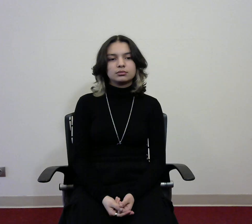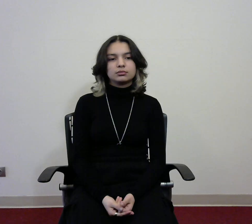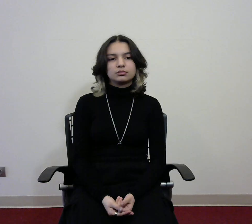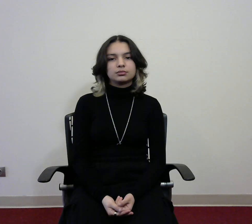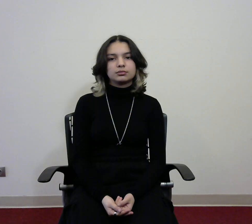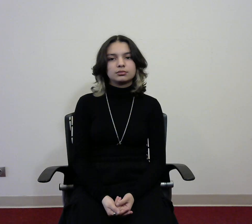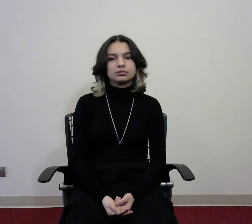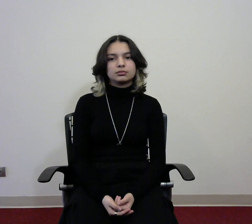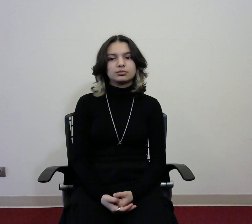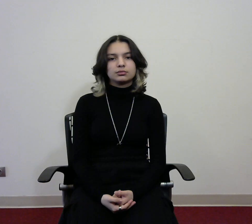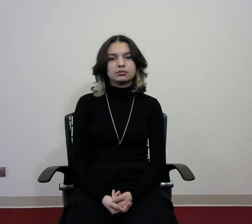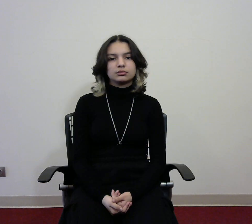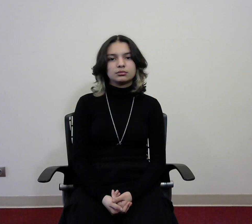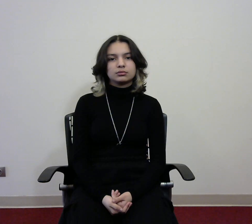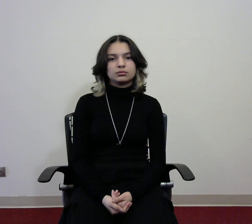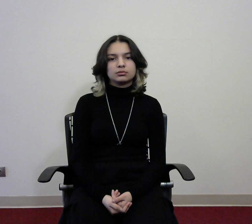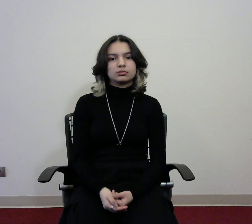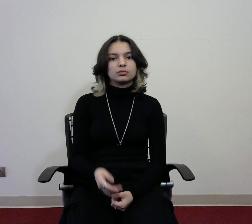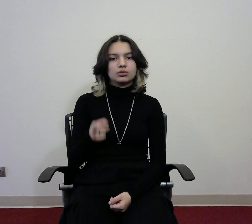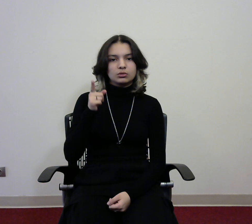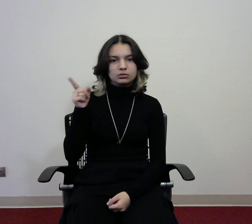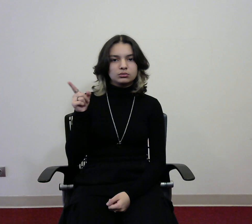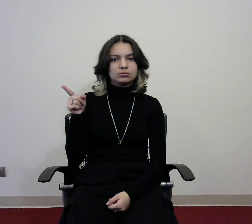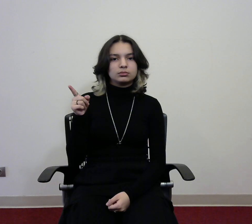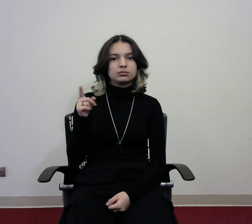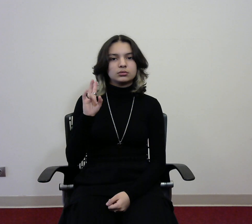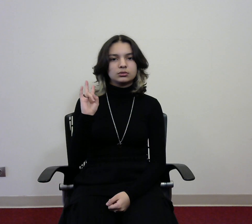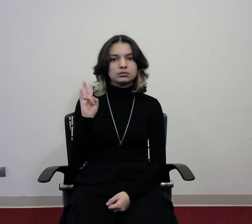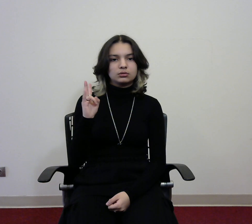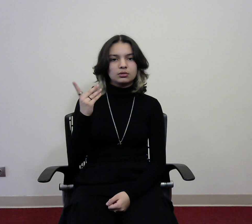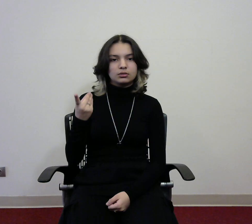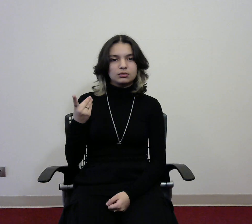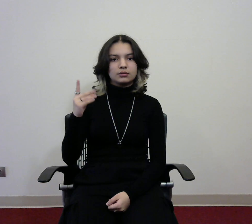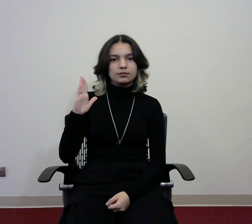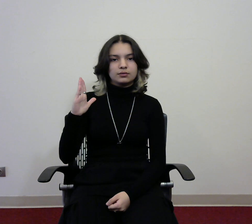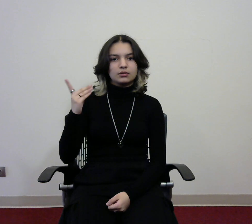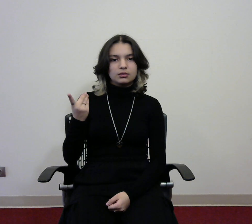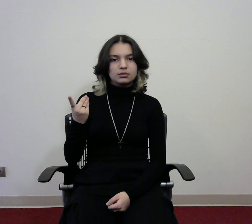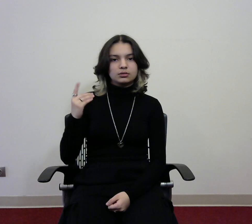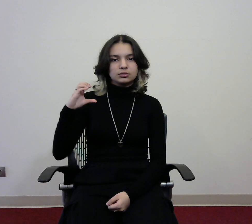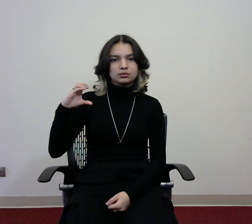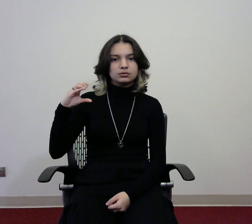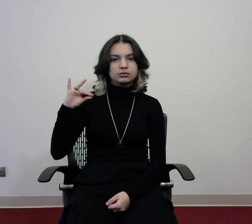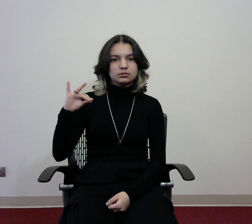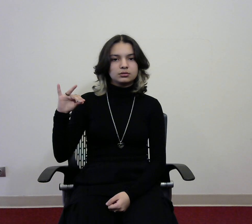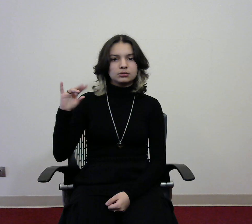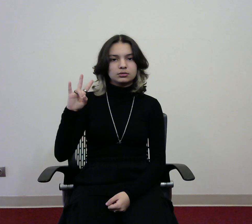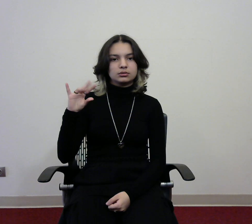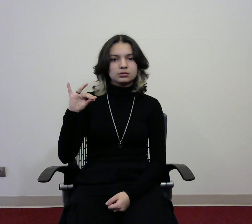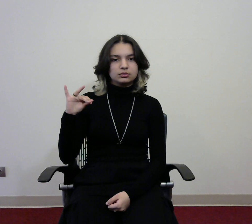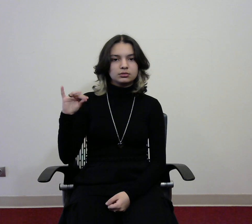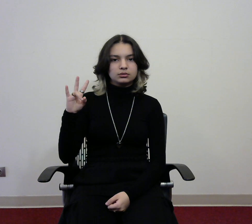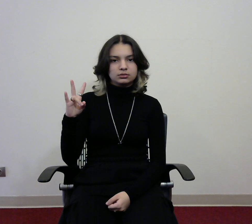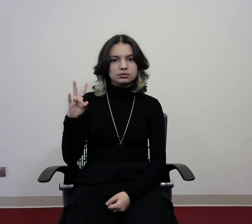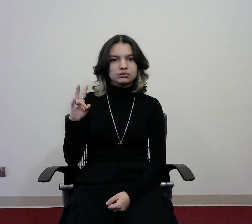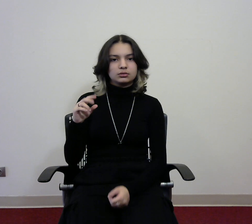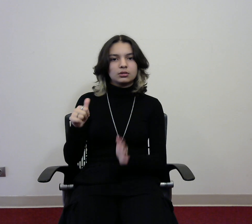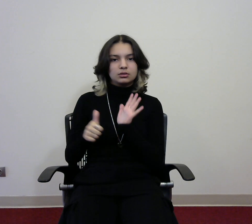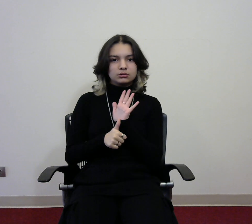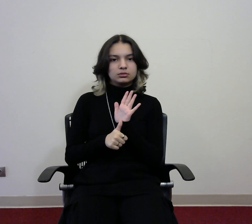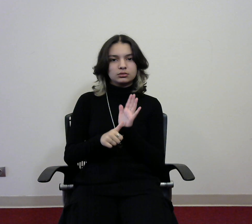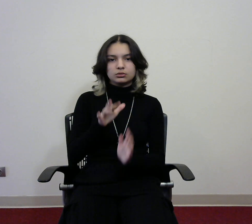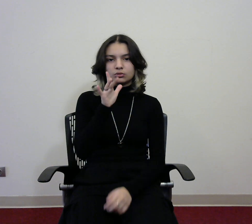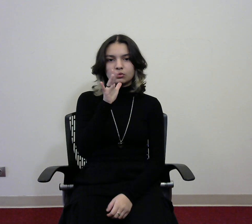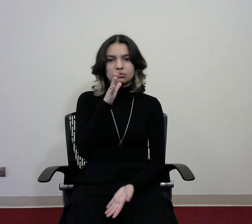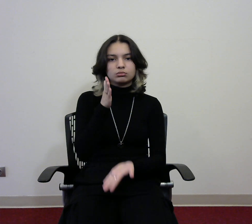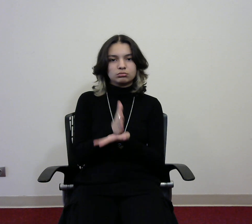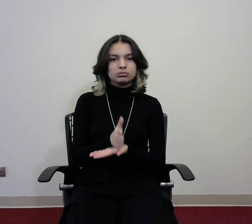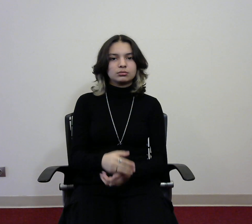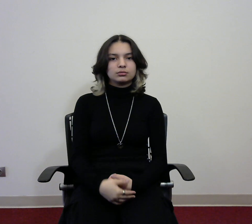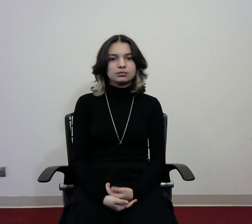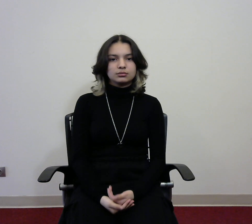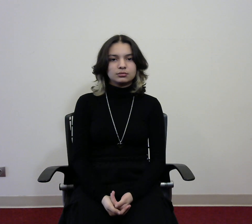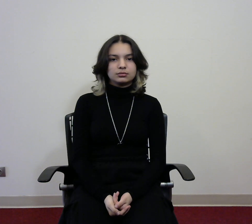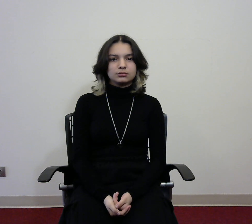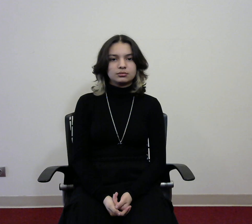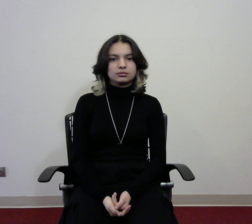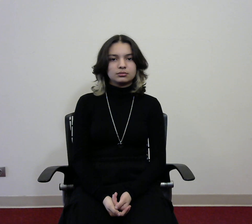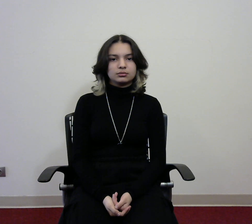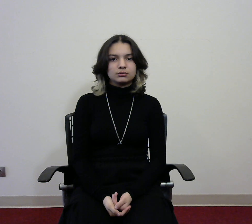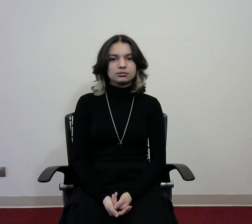Onun nəvəsinin 6 yaşı var